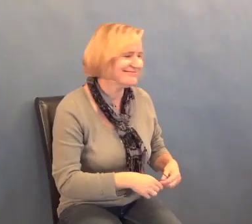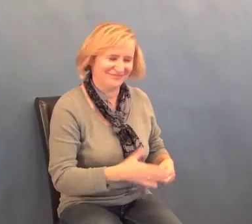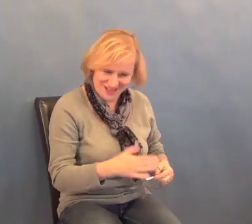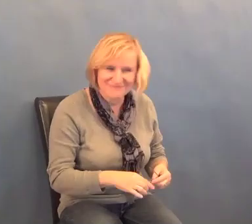Wiem.